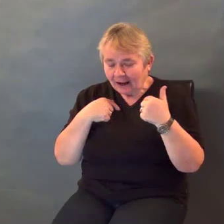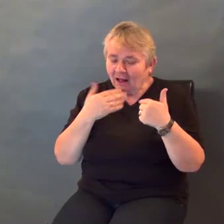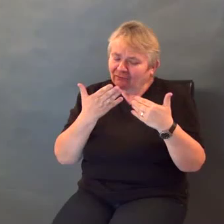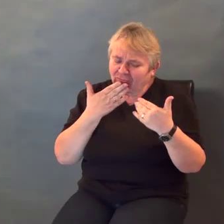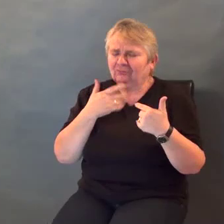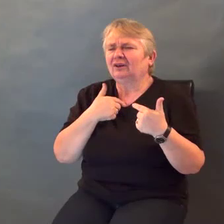Ja wiem.